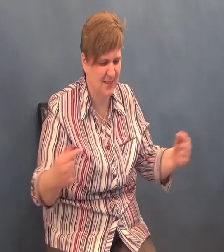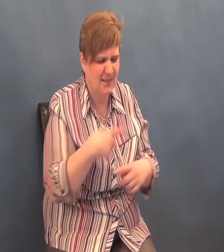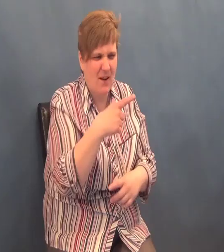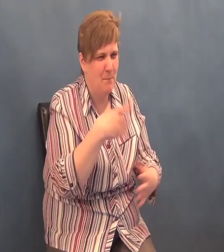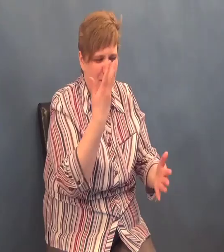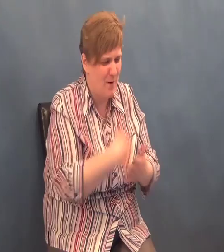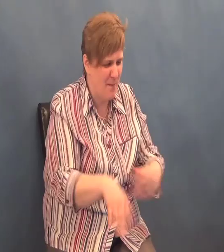Nie uda się nam.